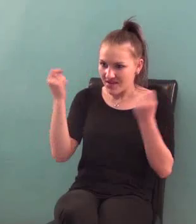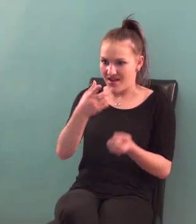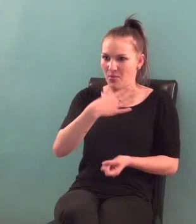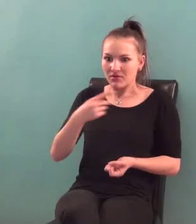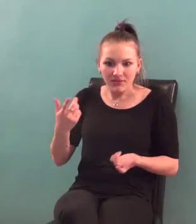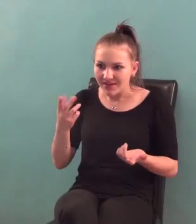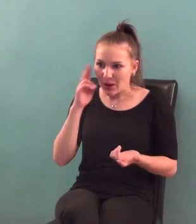"Nie czułem, bo jest Głuchy".